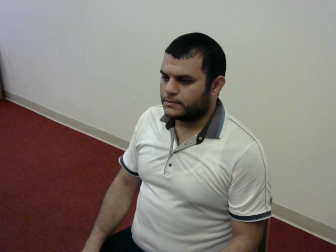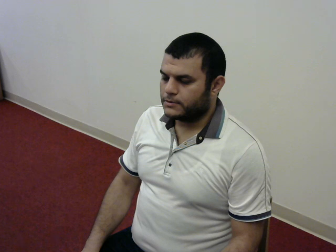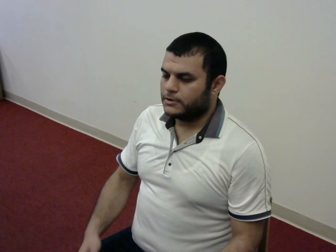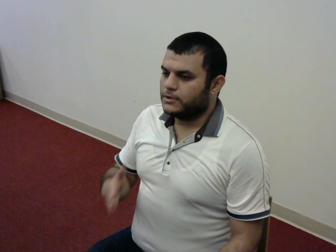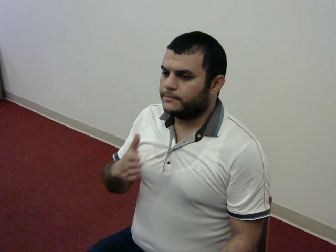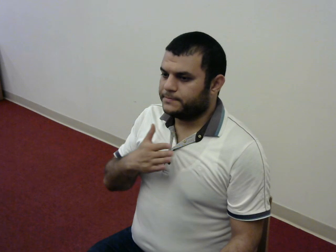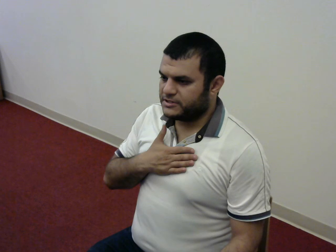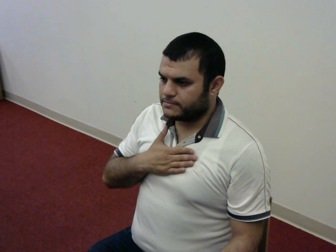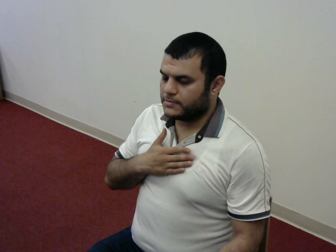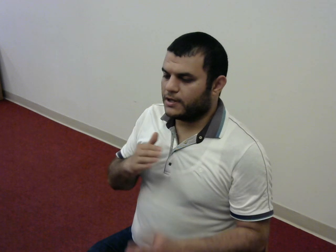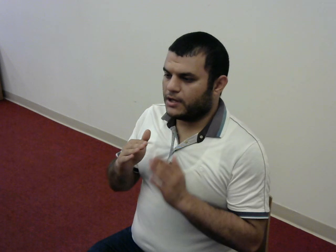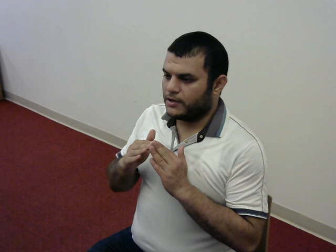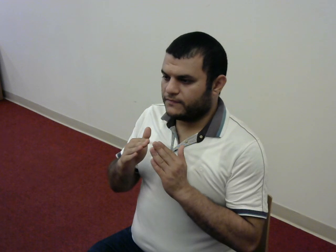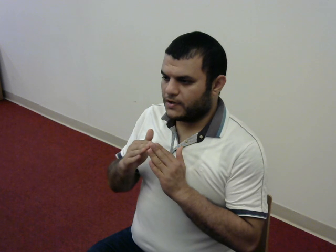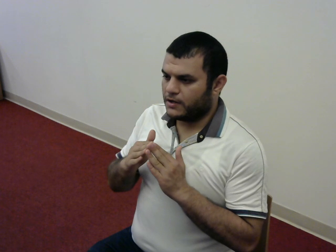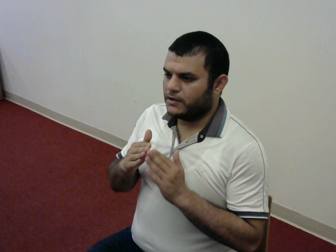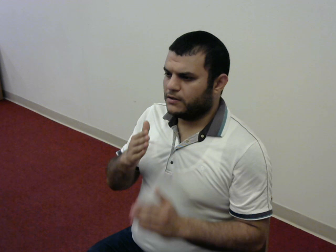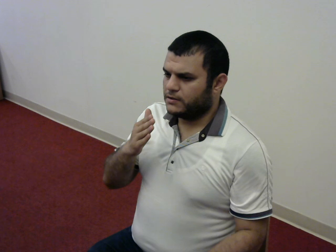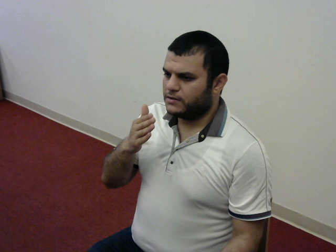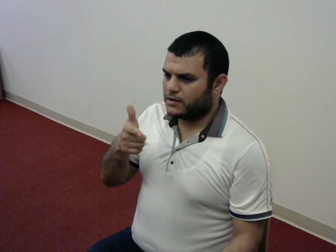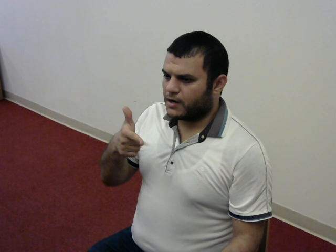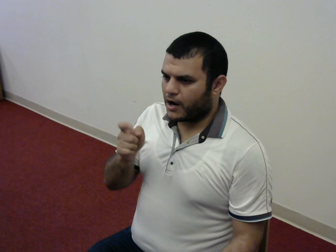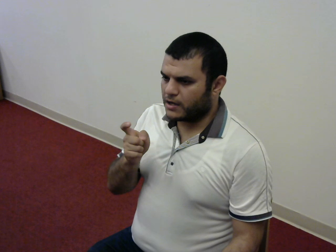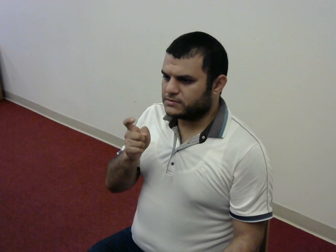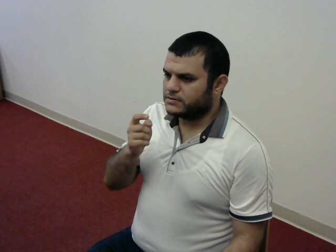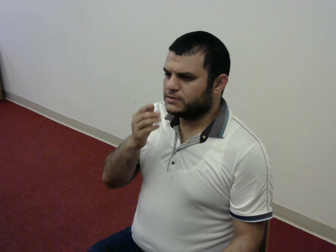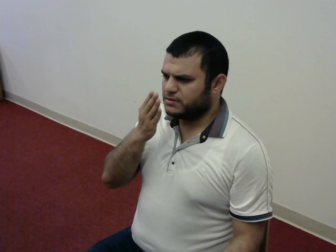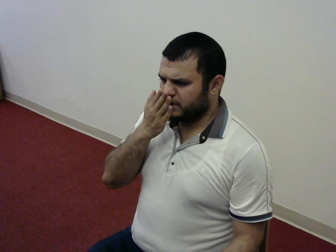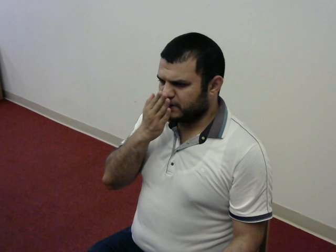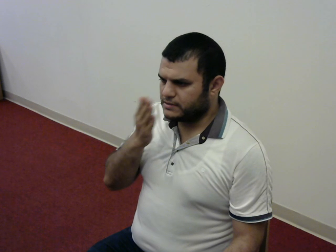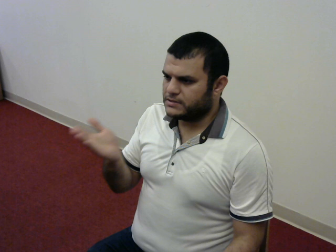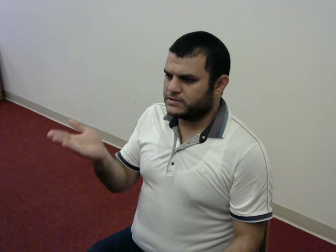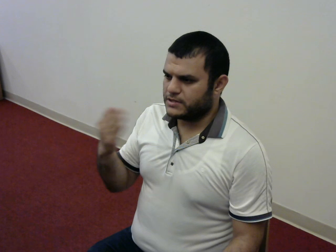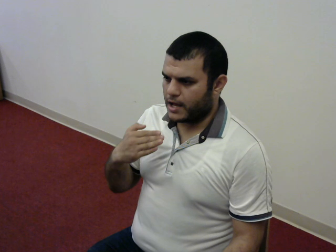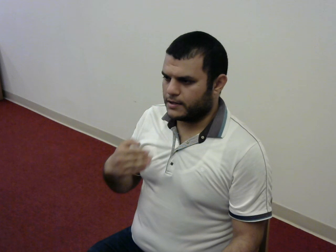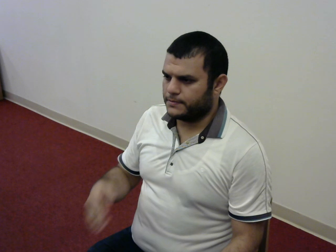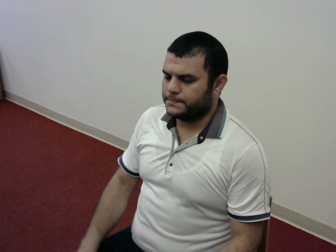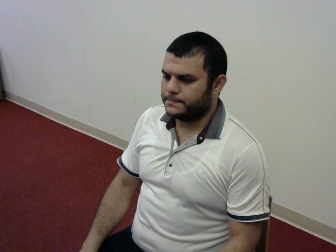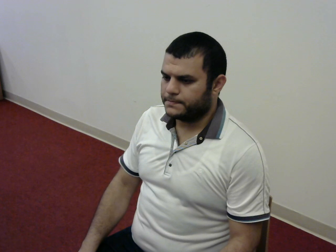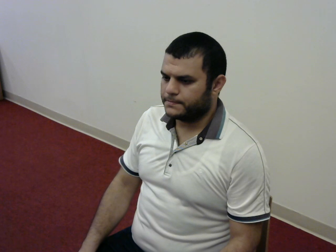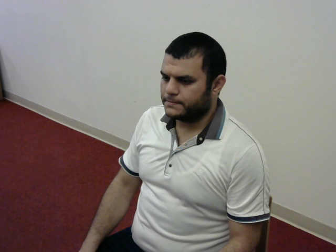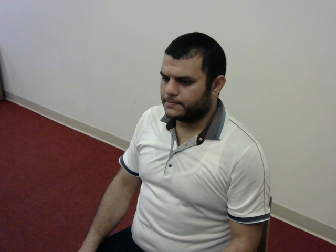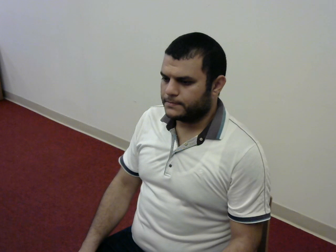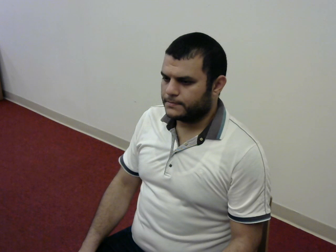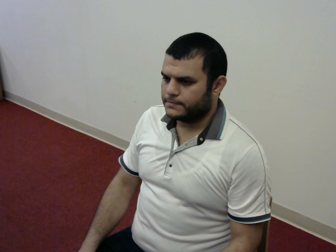Bizim evdən qaz iyi gəlir